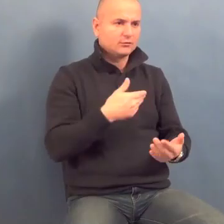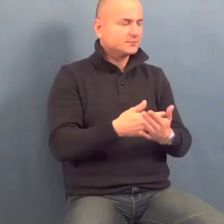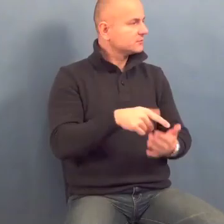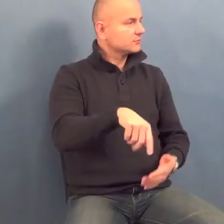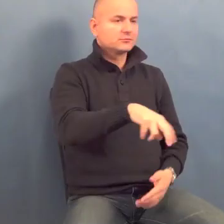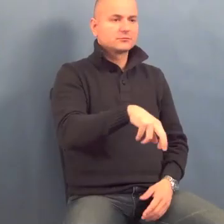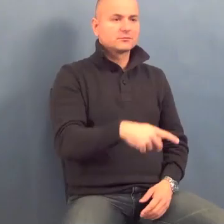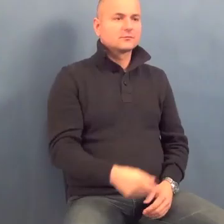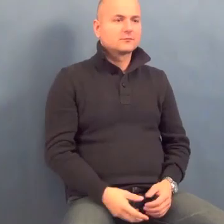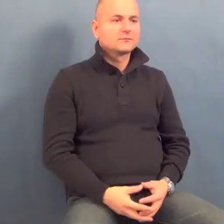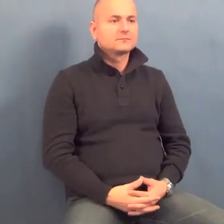Właśnie, nie wolno tam się zbliżać.